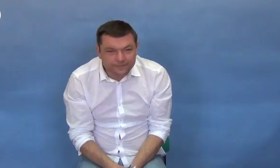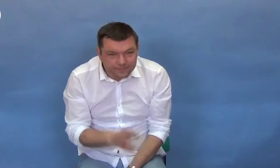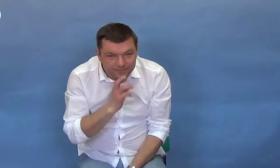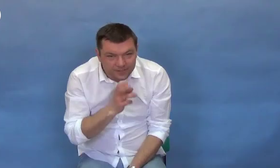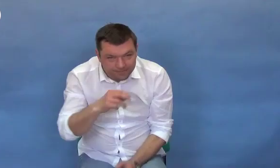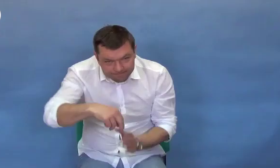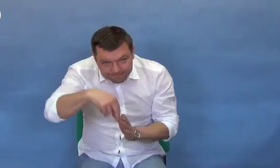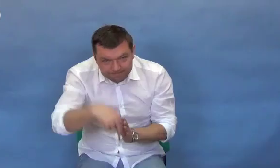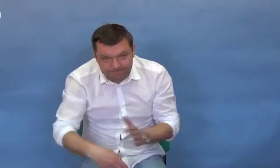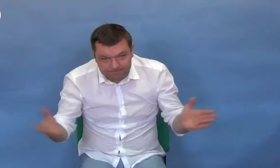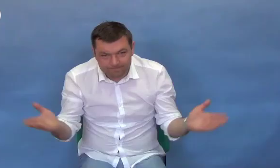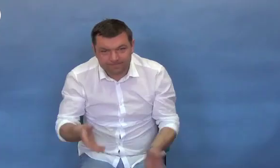Człowiek topi się w dole z wodą.